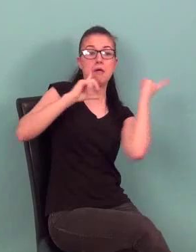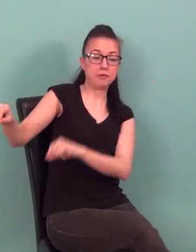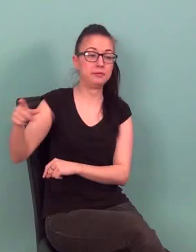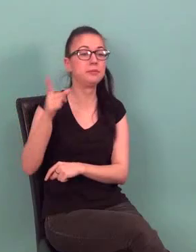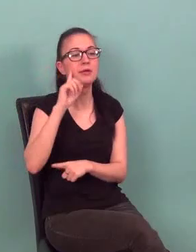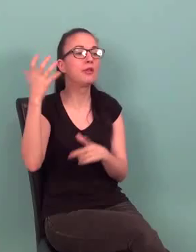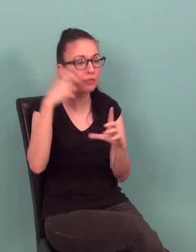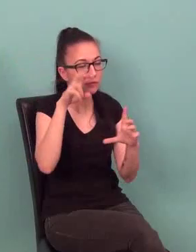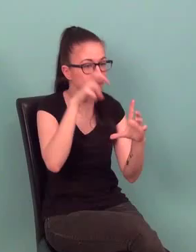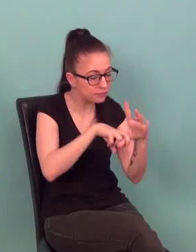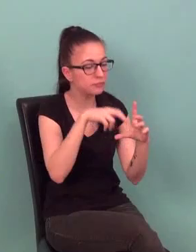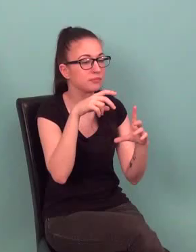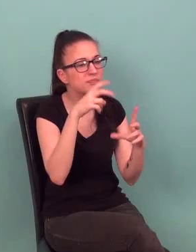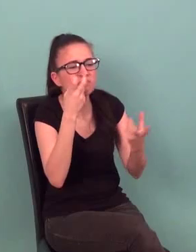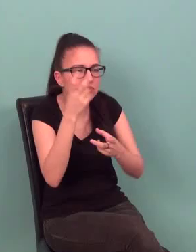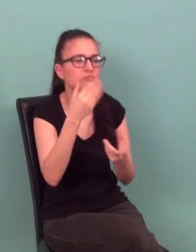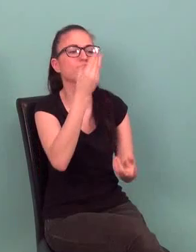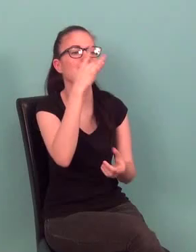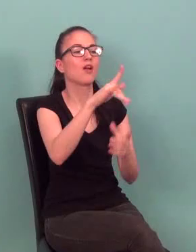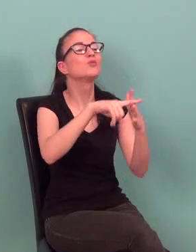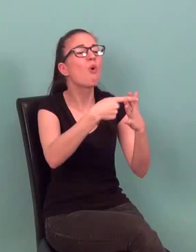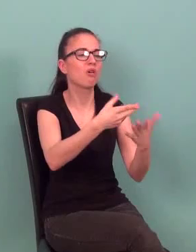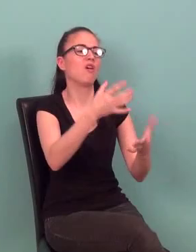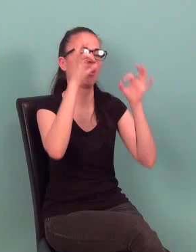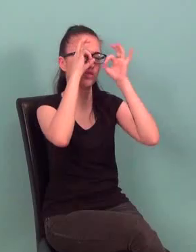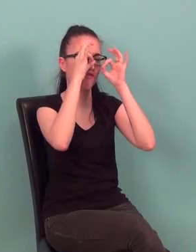Chłopiec dalej szuka, okazuje się, że ta dziura to dziupla sowy.